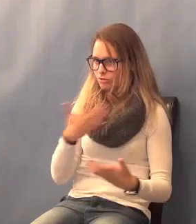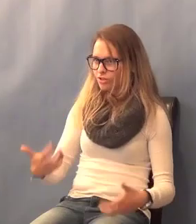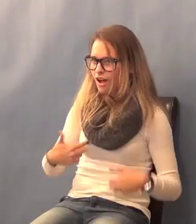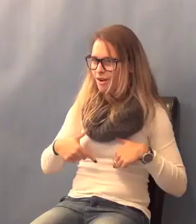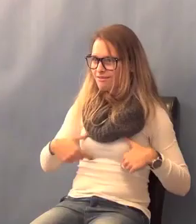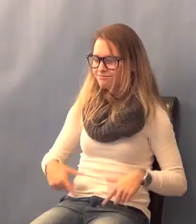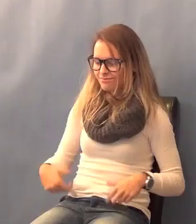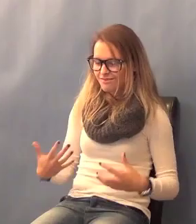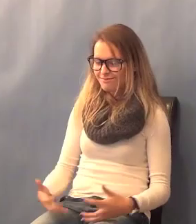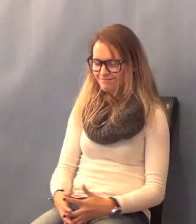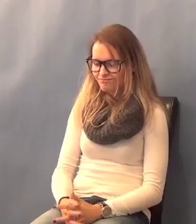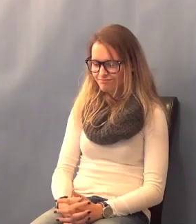Chciałbyś w bikini.